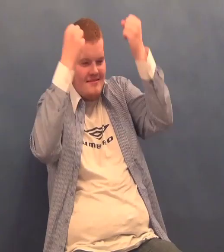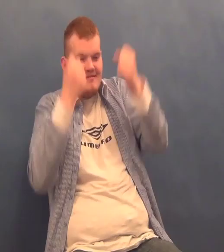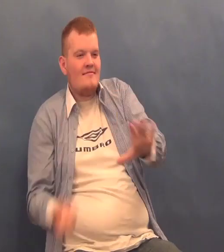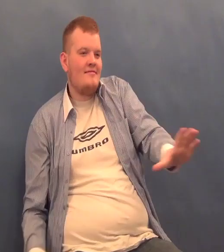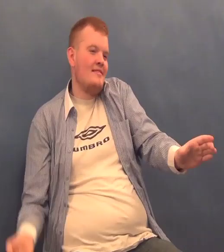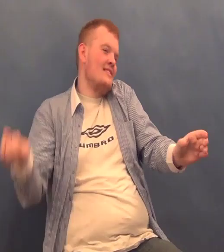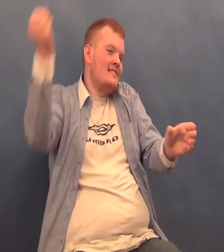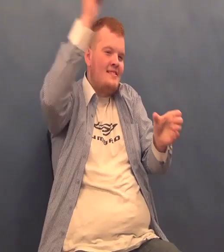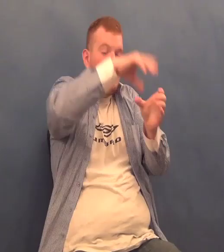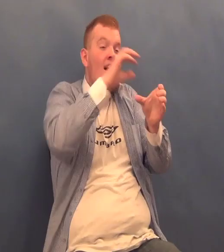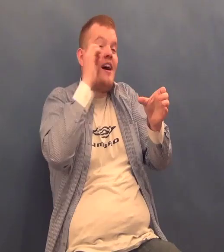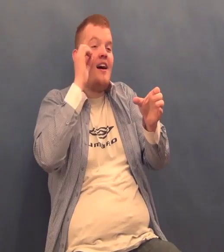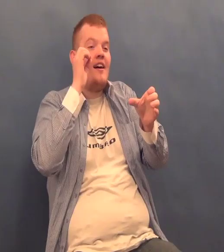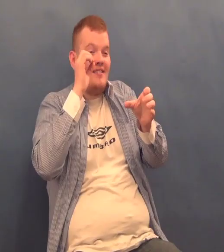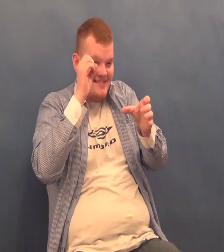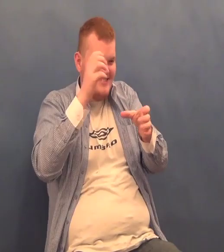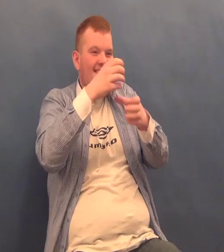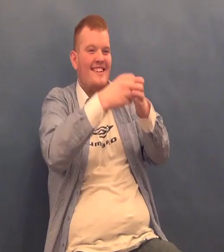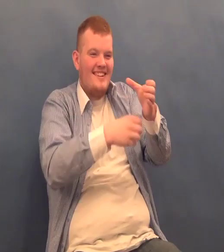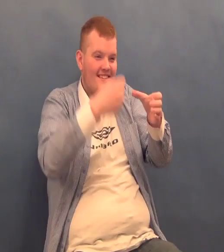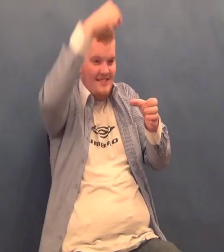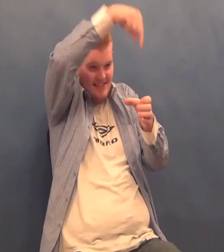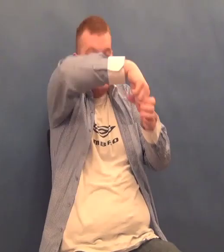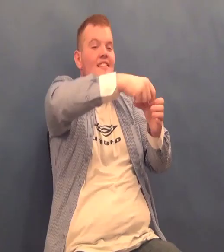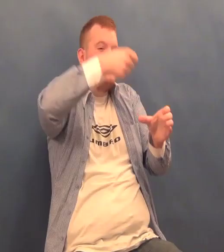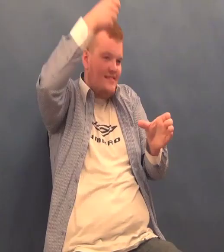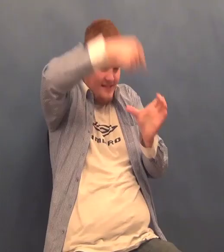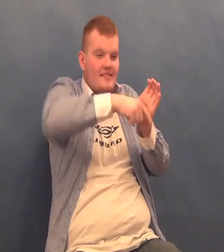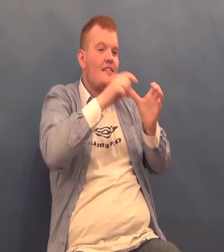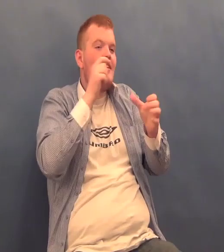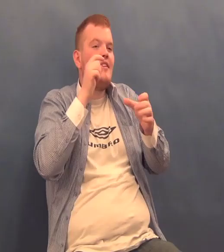Wrzuca do rynny, a kot..., no wrzuca do rynny.